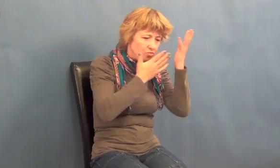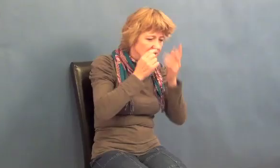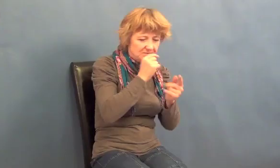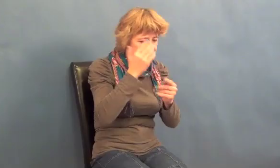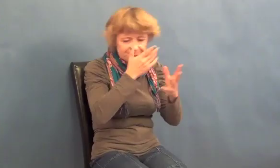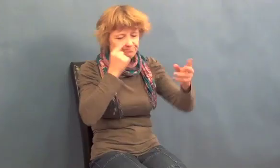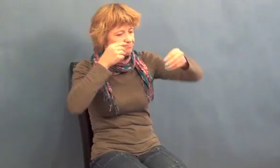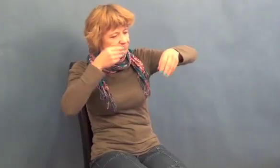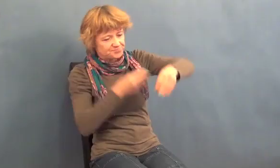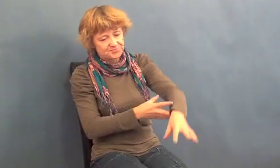Myje zęby, twarz i kładzie się spać.